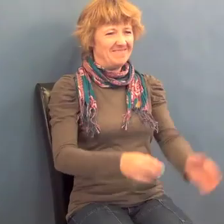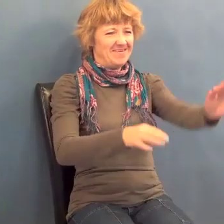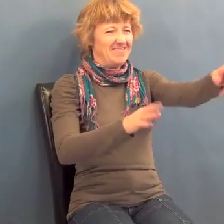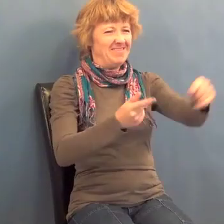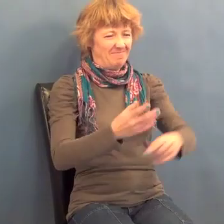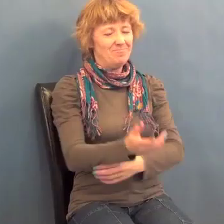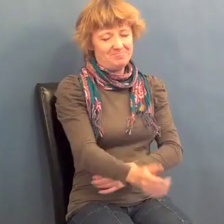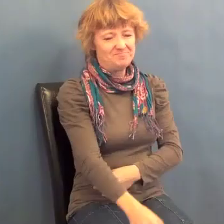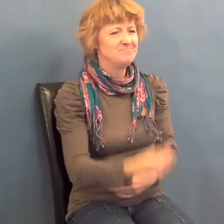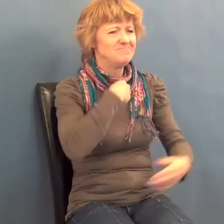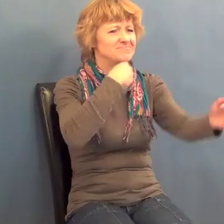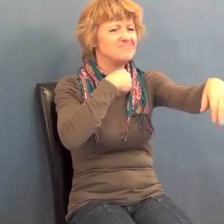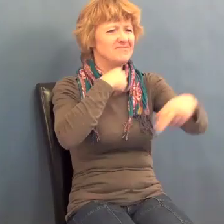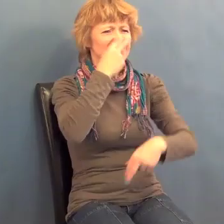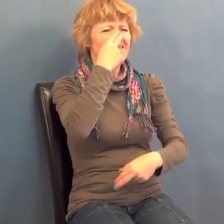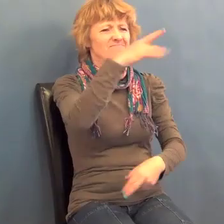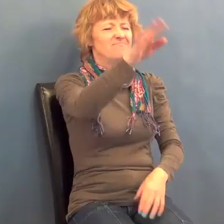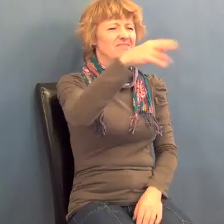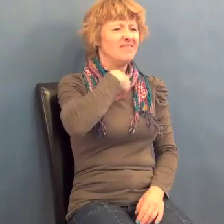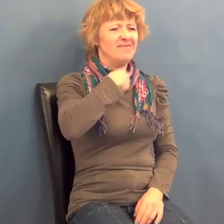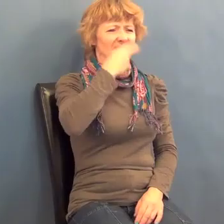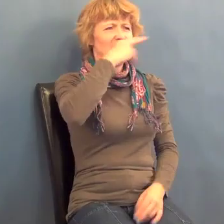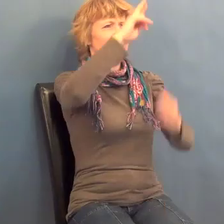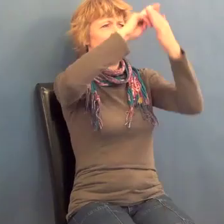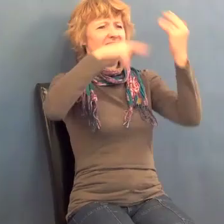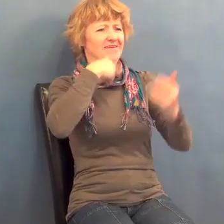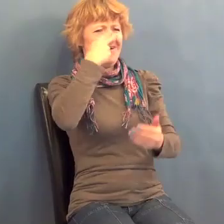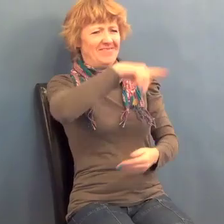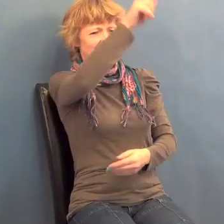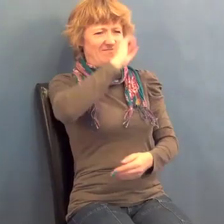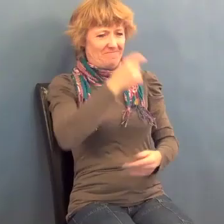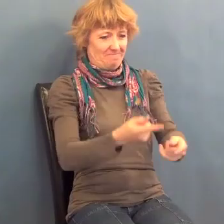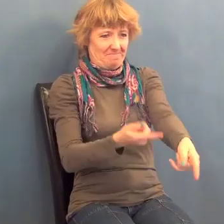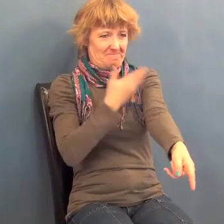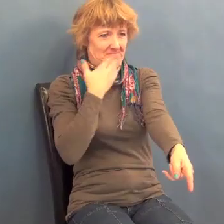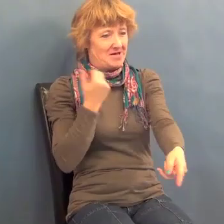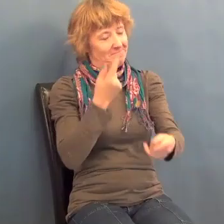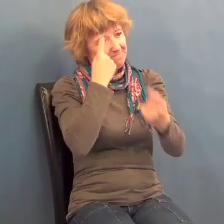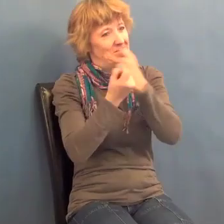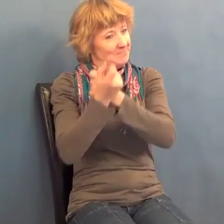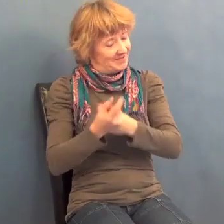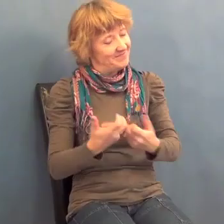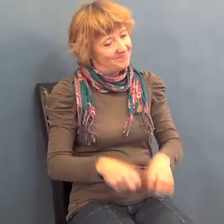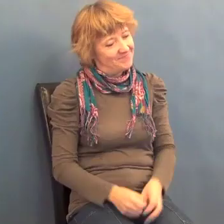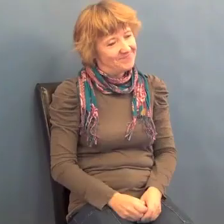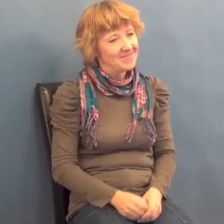Ja nie widziałam takiego skreślonego znaku, dobry pomysł był, żeby to wymyślić.